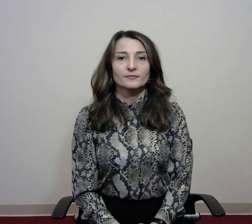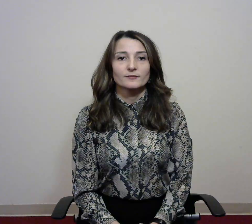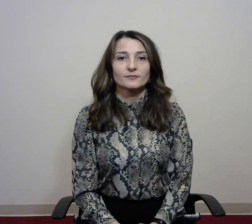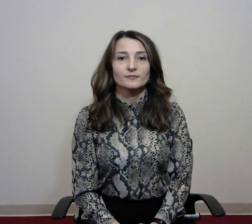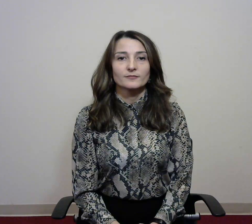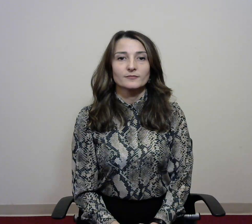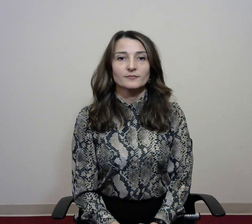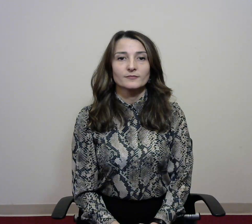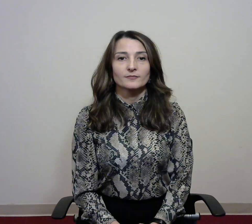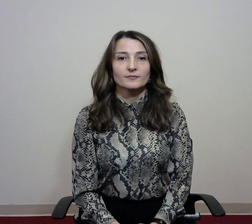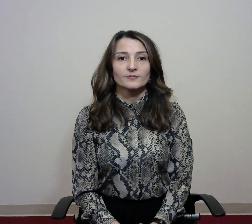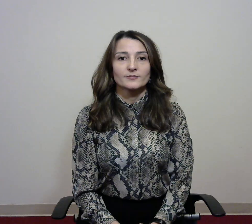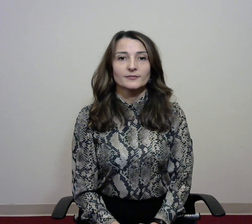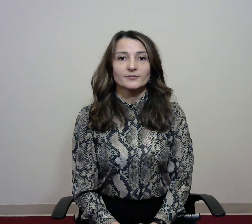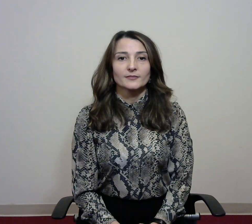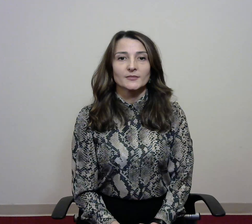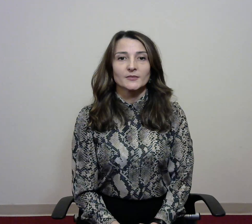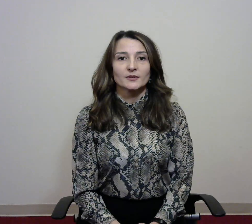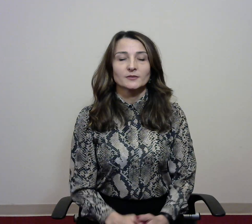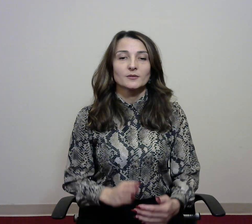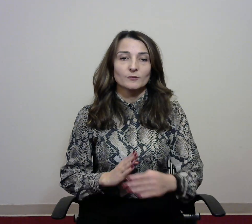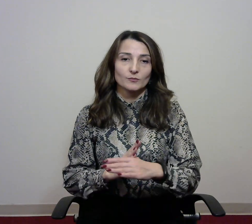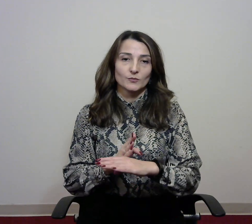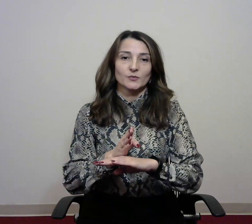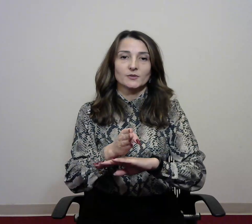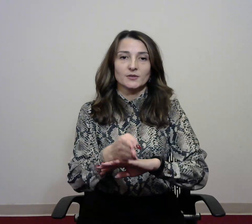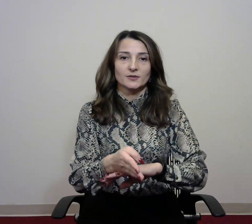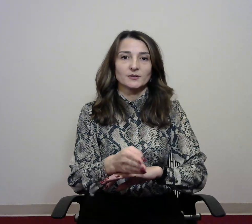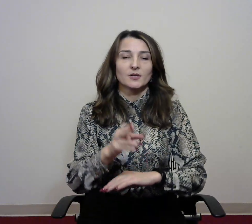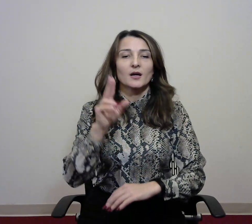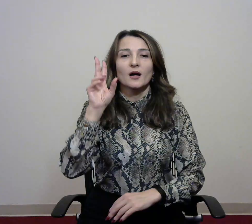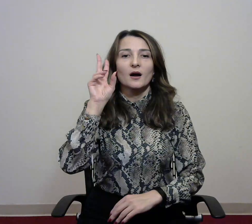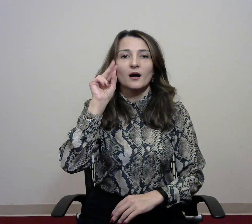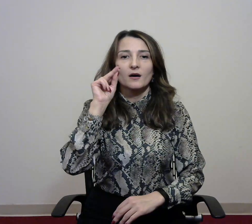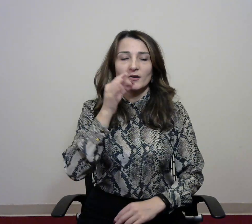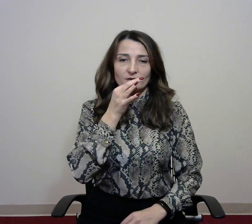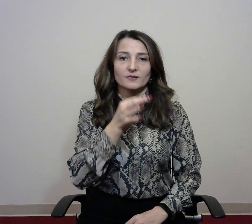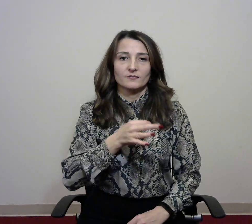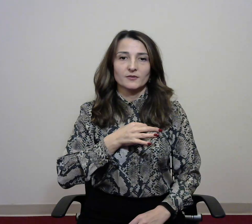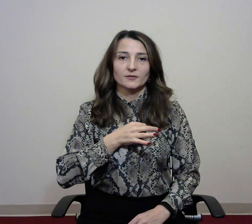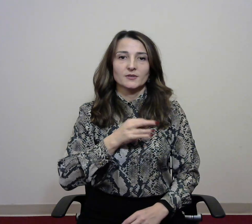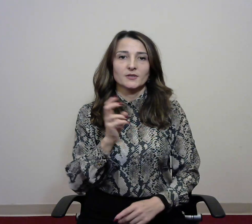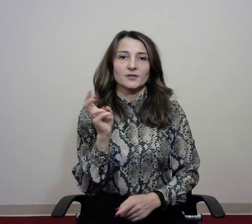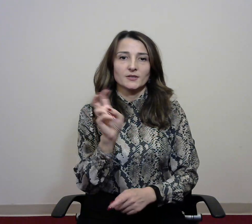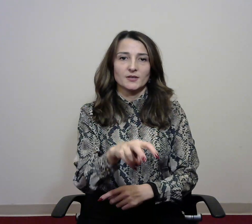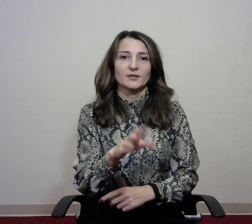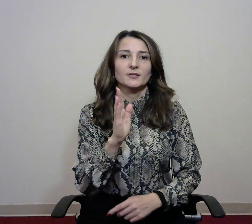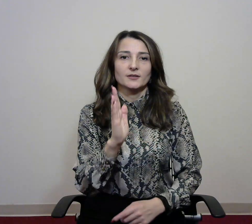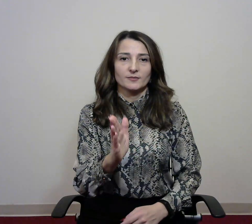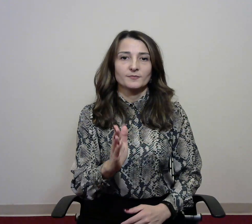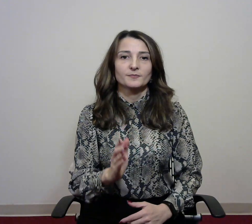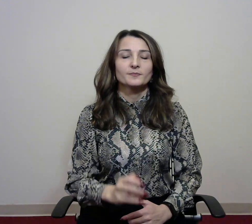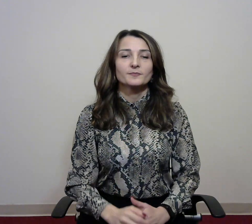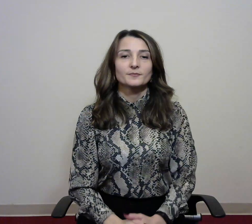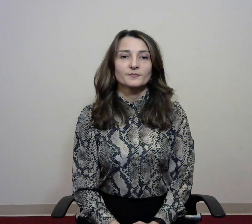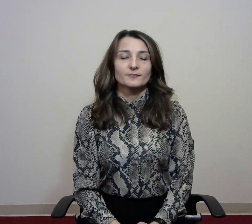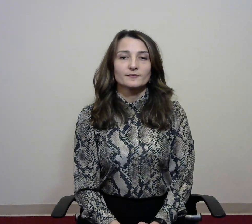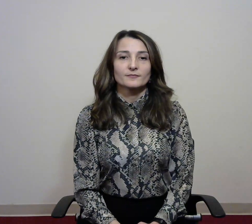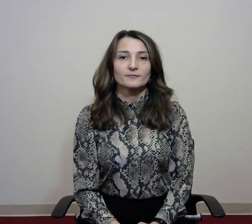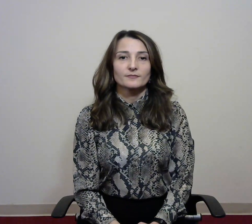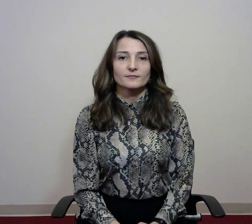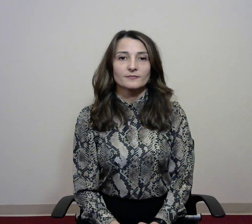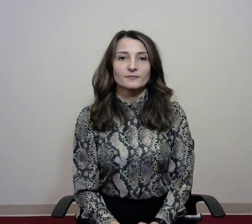Müraciətimə nə vaxt cavab gələcək?